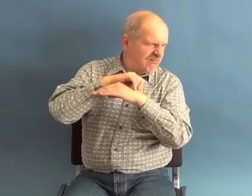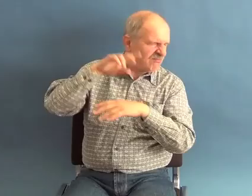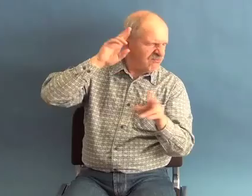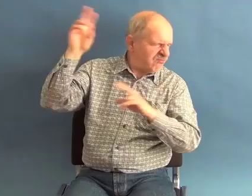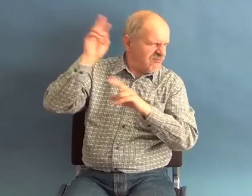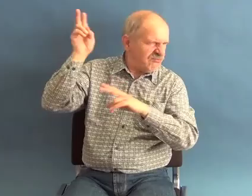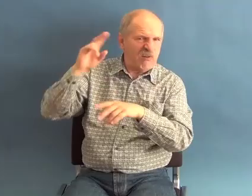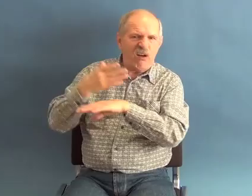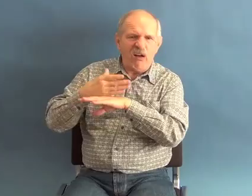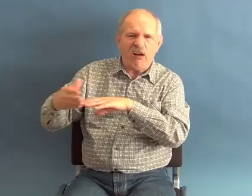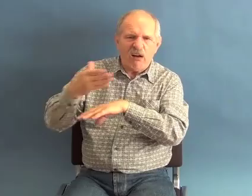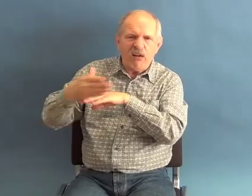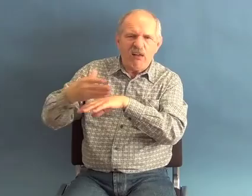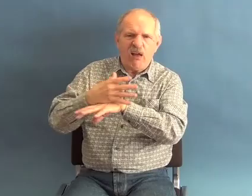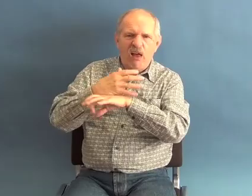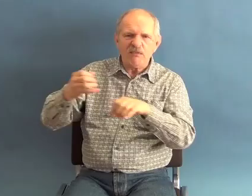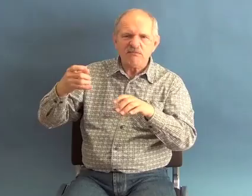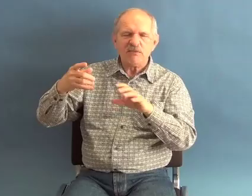Budzik nadal dzwoni bez skutku.